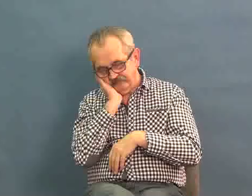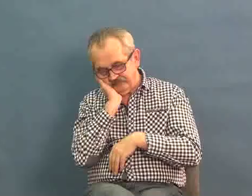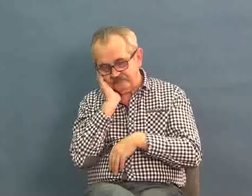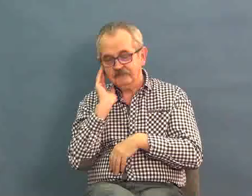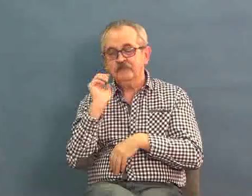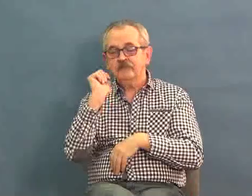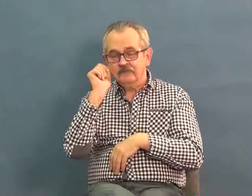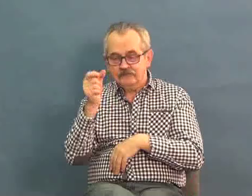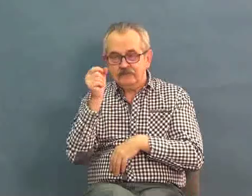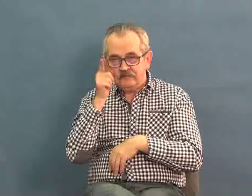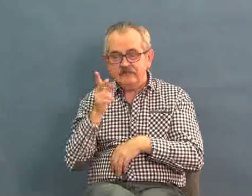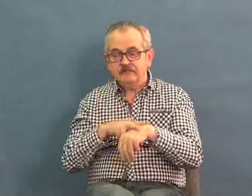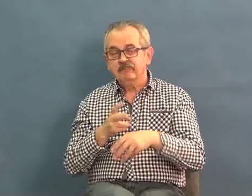Jutro rano, godzina, wstaje.